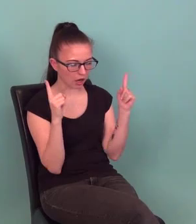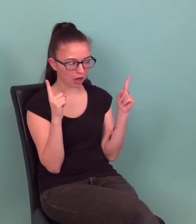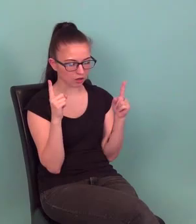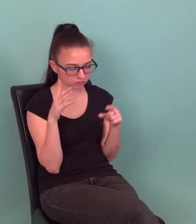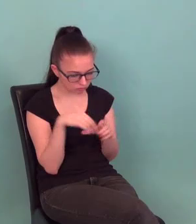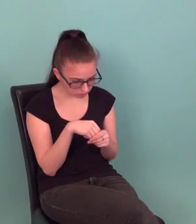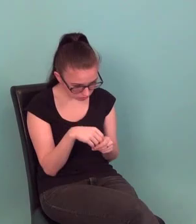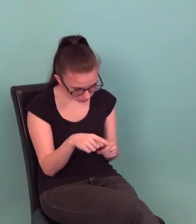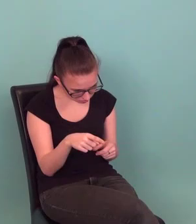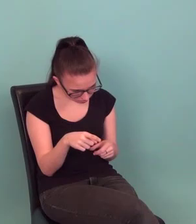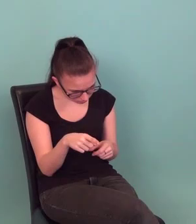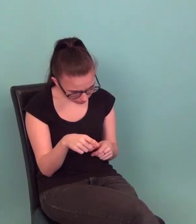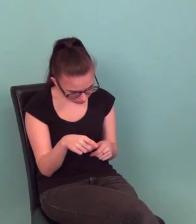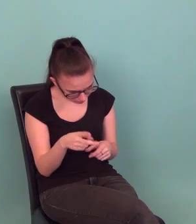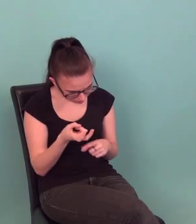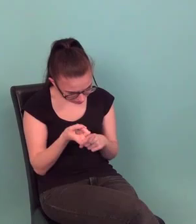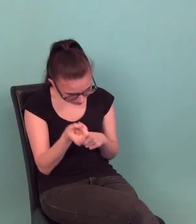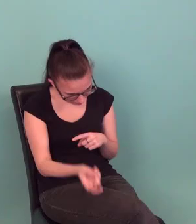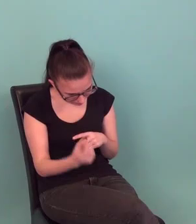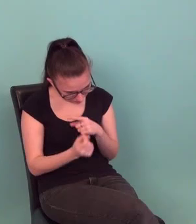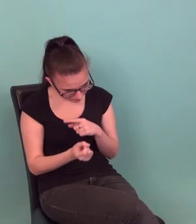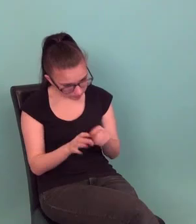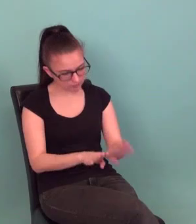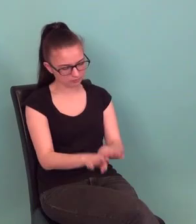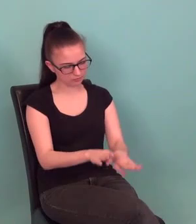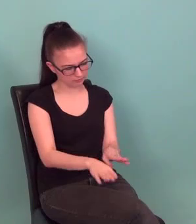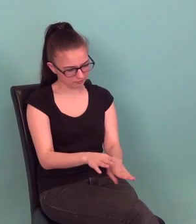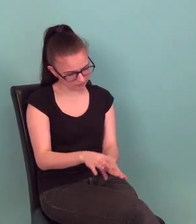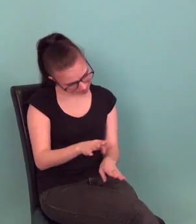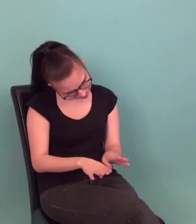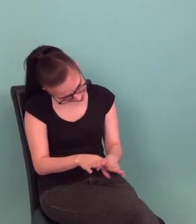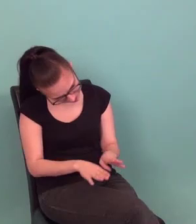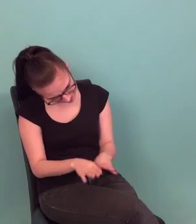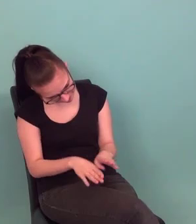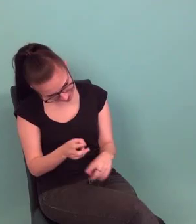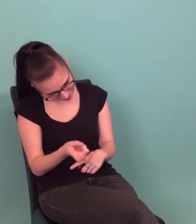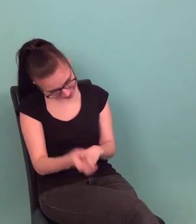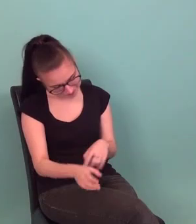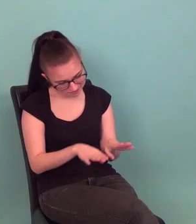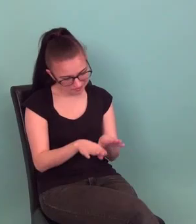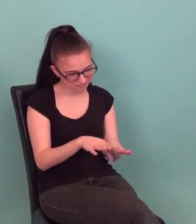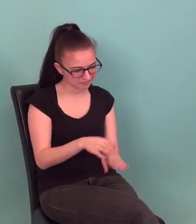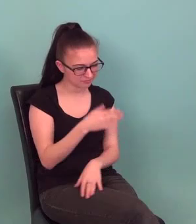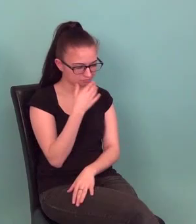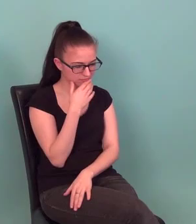Znak ostrzeżenia, a na nim sanki albo rower.